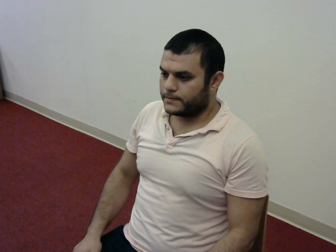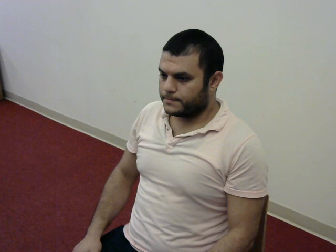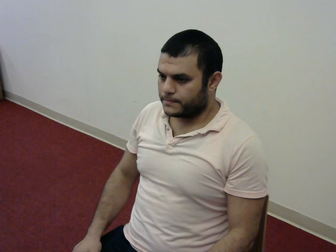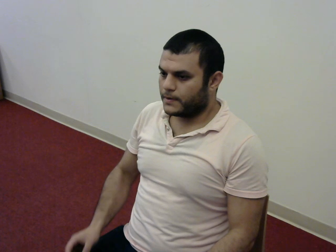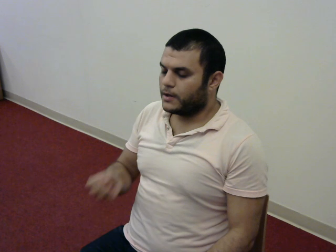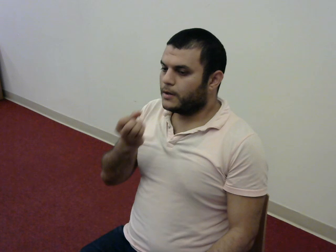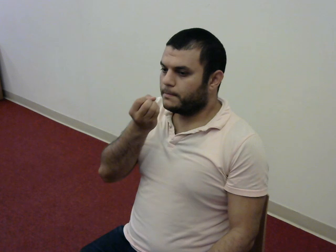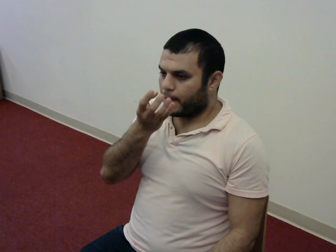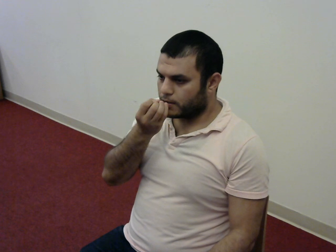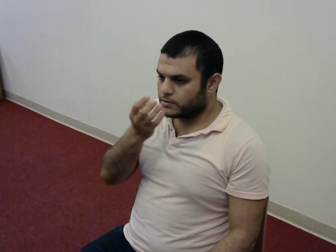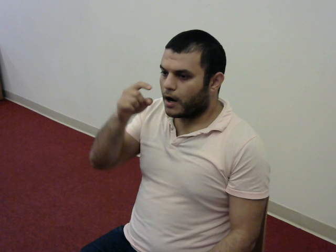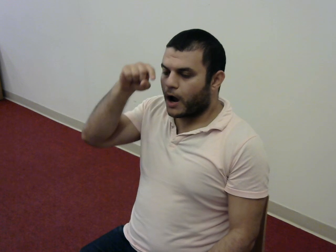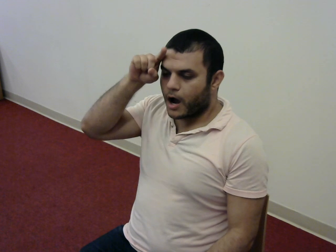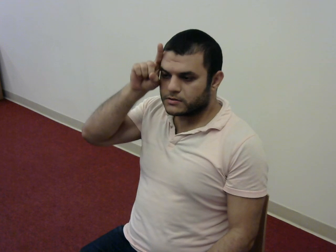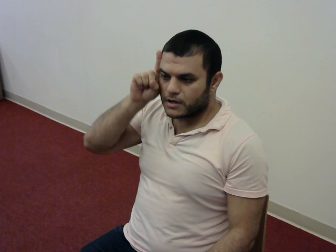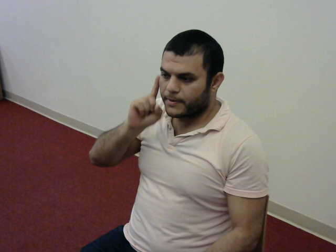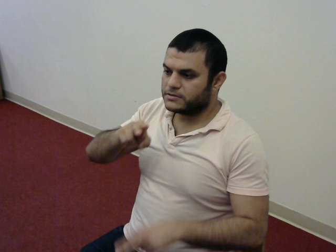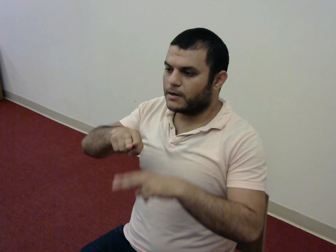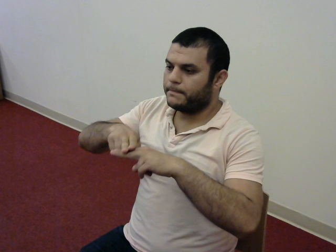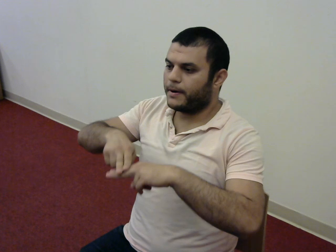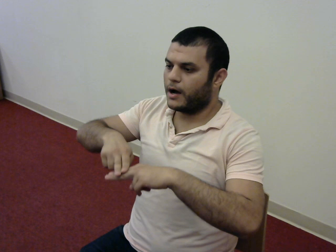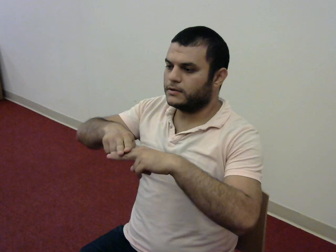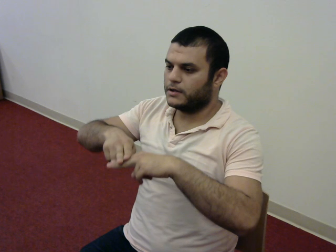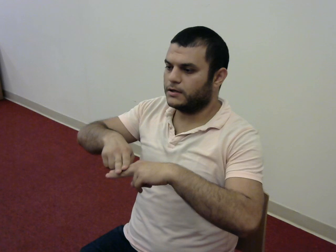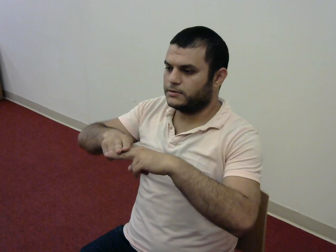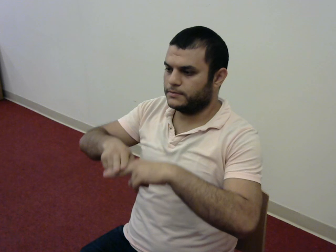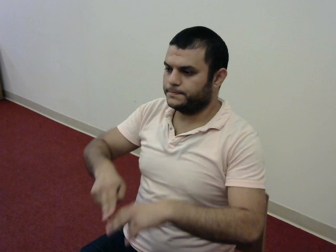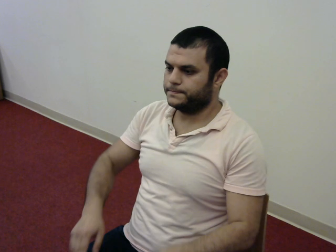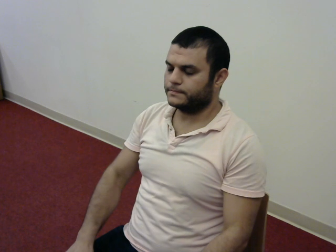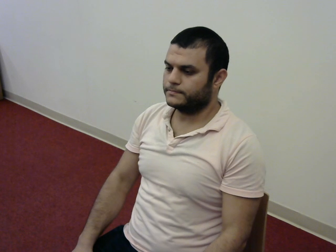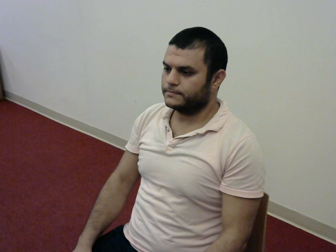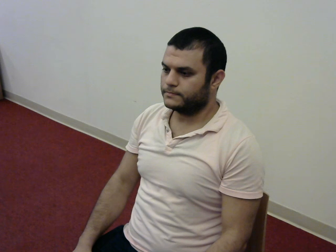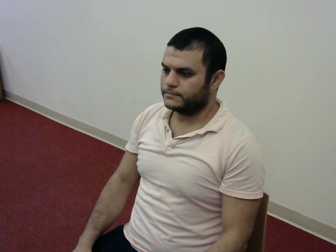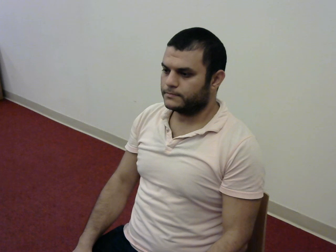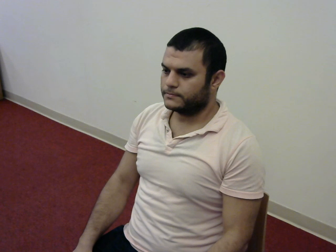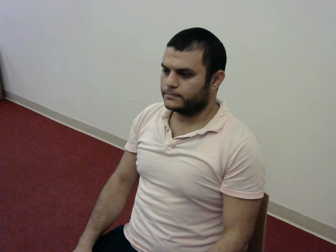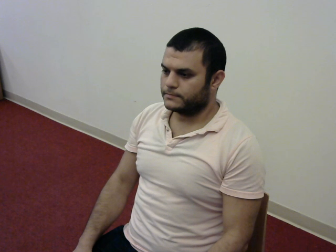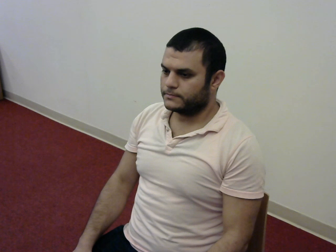Bakı Azərbaycanın paytaxtıdır